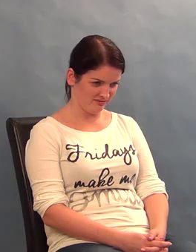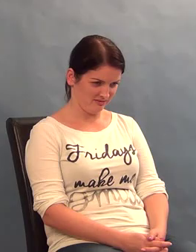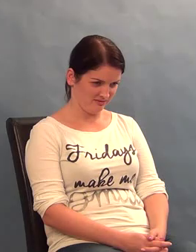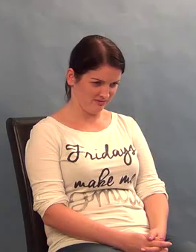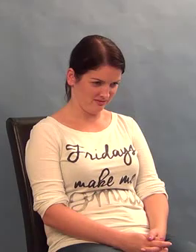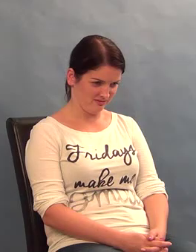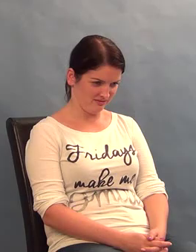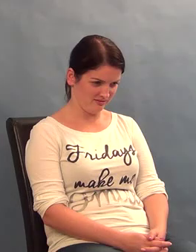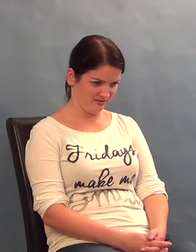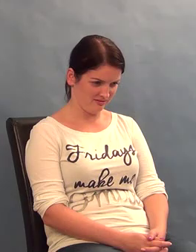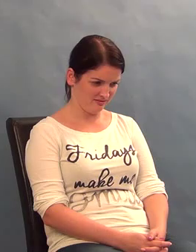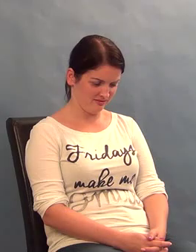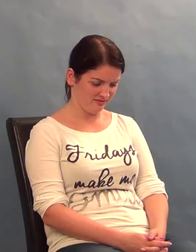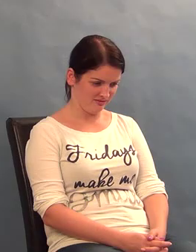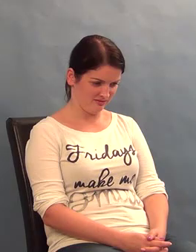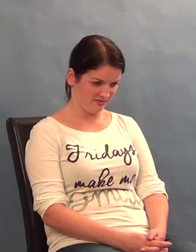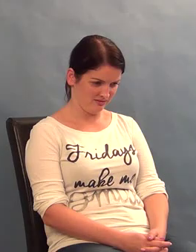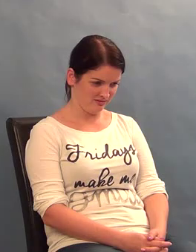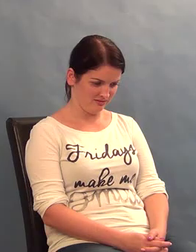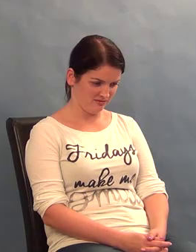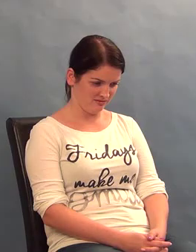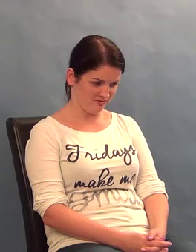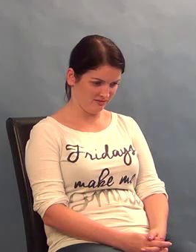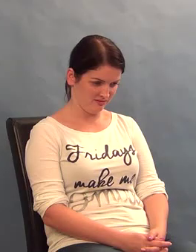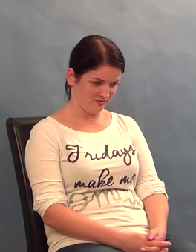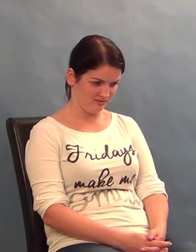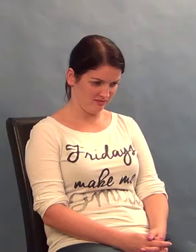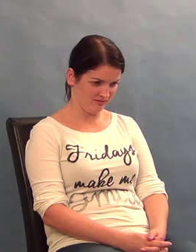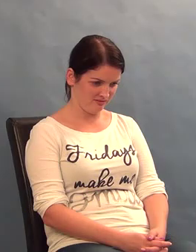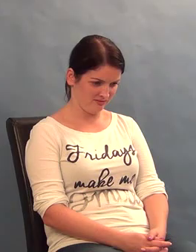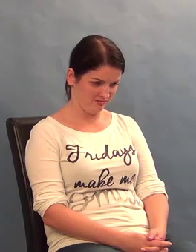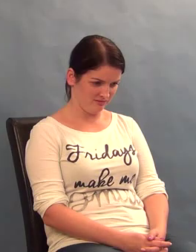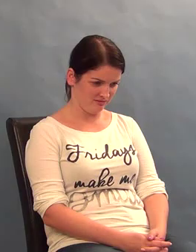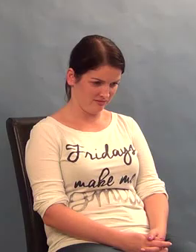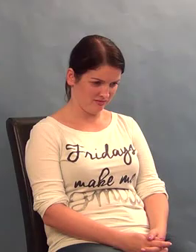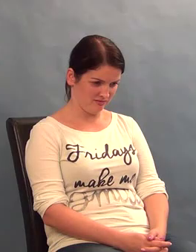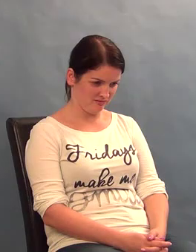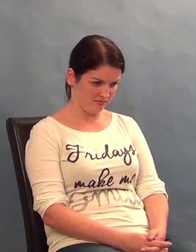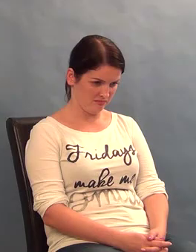Kask trzeba mieć dokładnie założony, nie wolno go zakładać za wysoko z tyłu ani mieć pod nim grubej opaski.